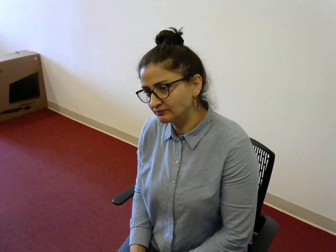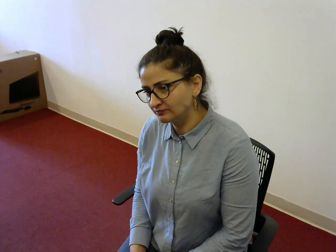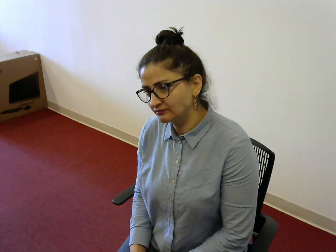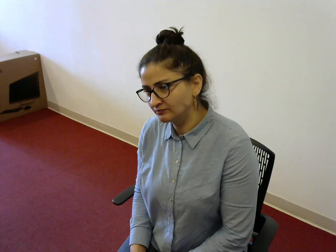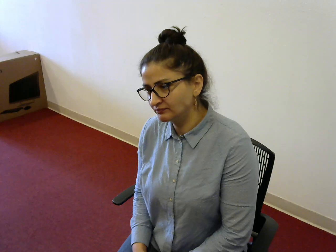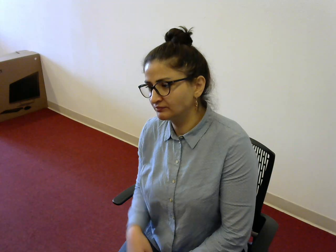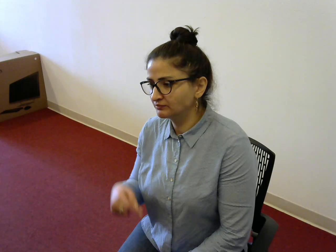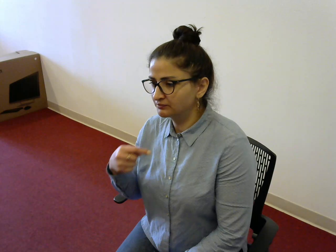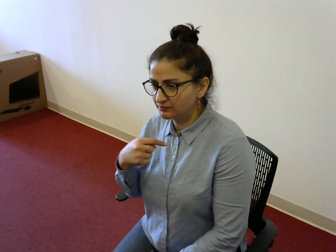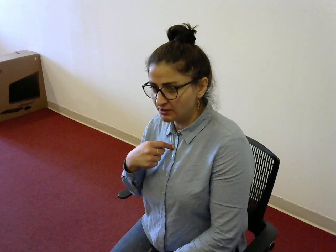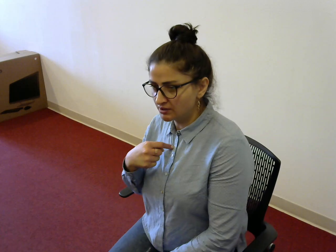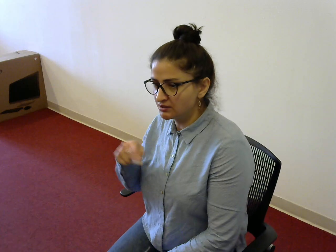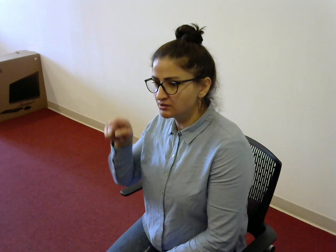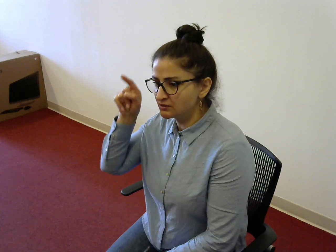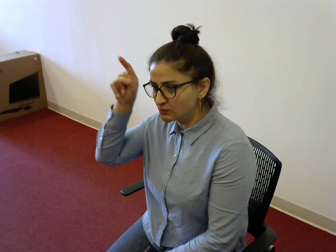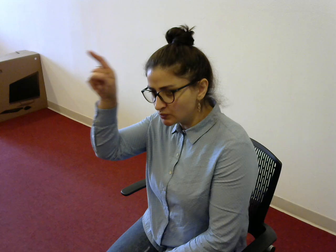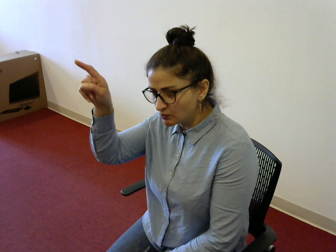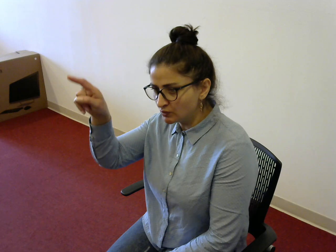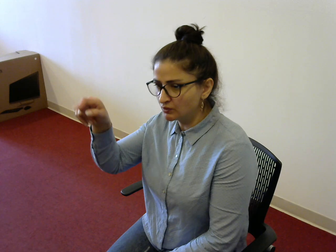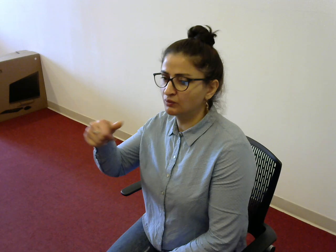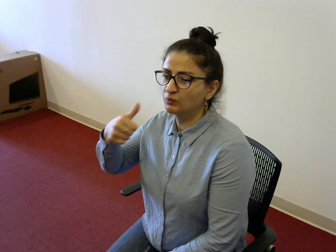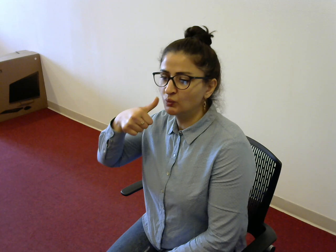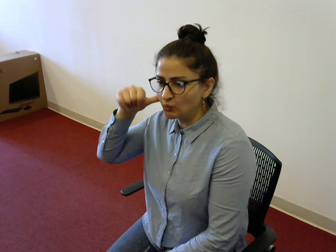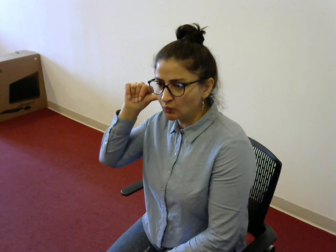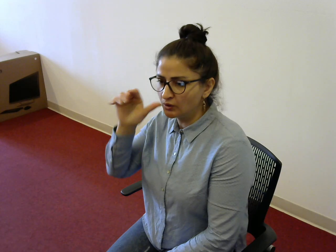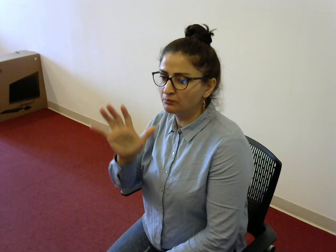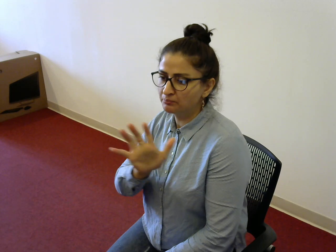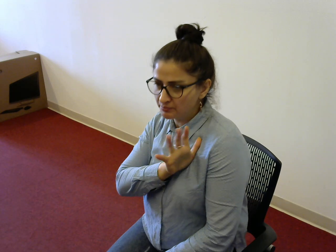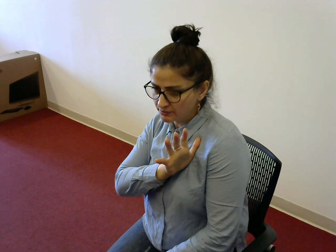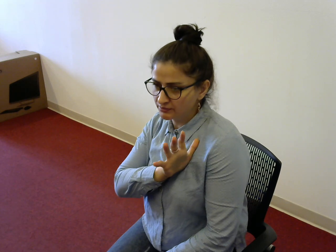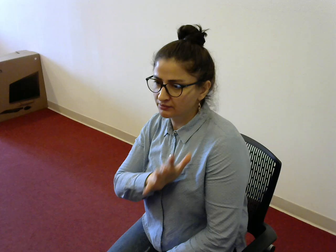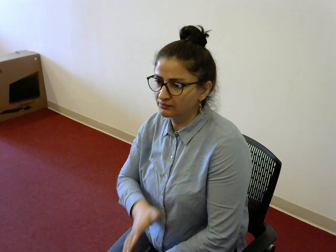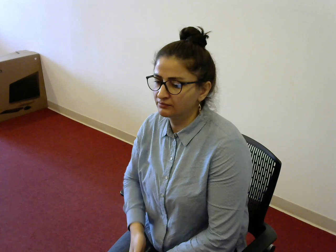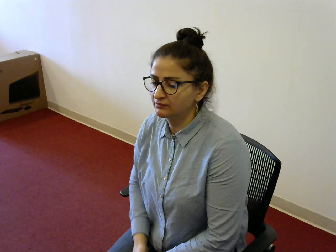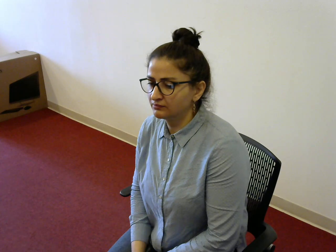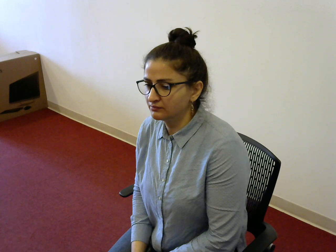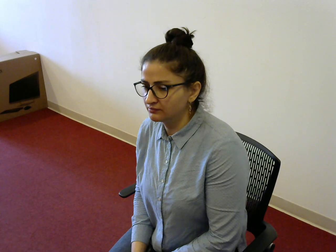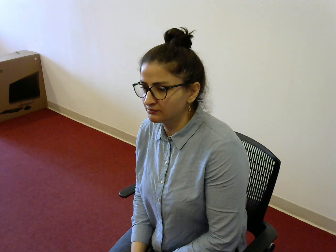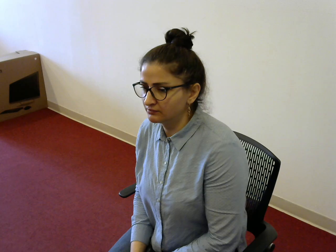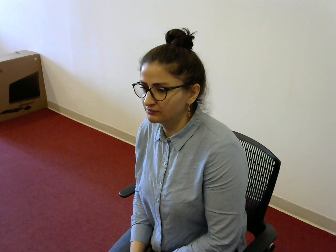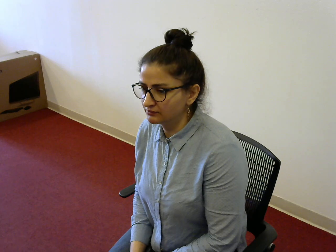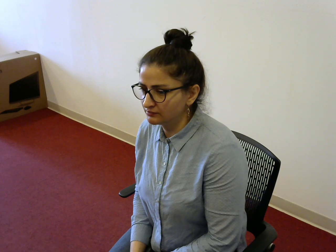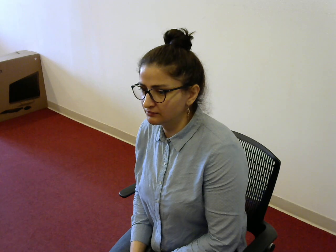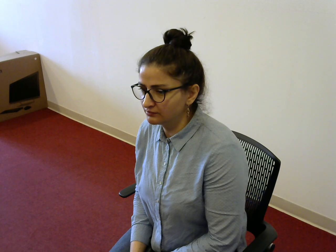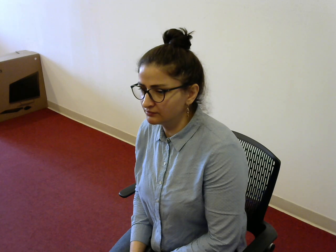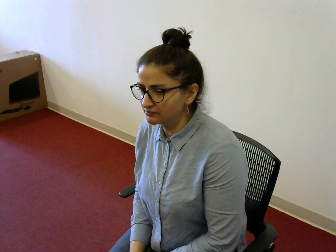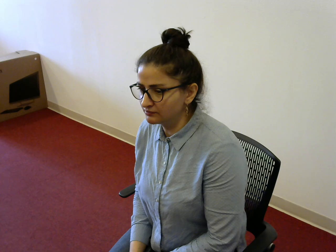Mən orda dünən olmuşam